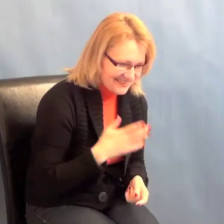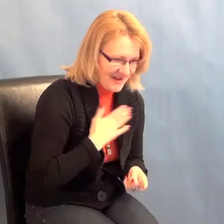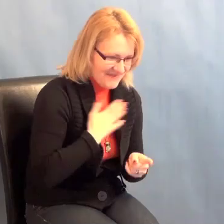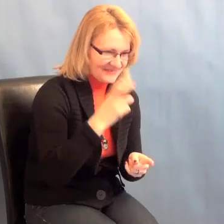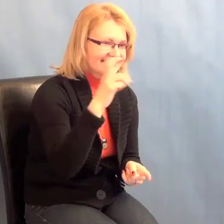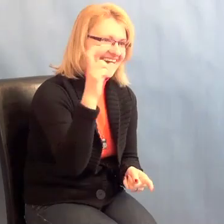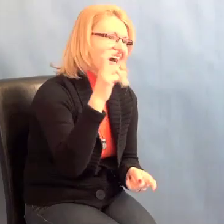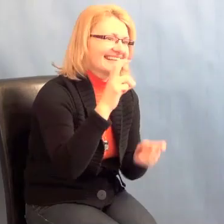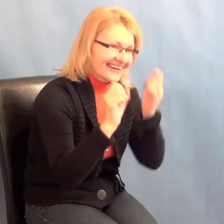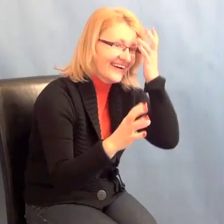Mam w czwartek.